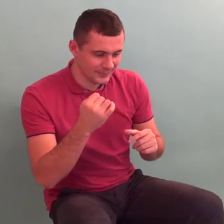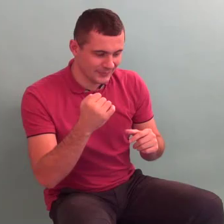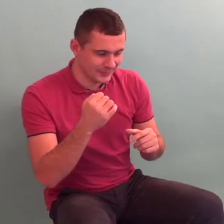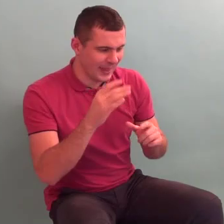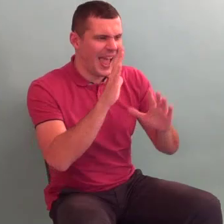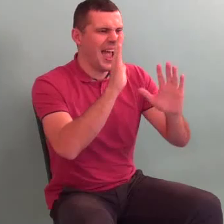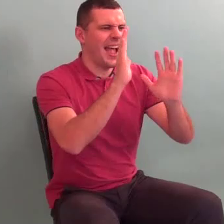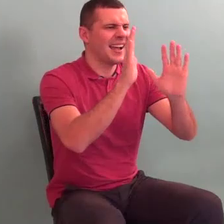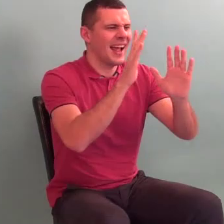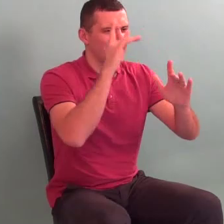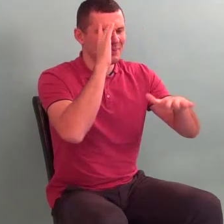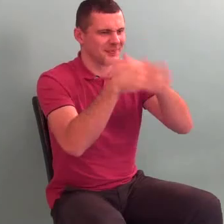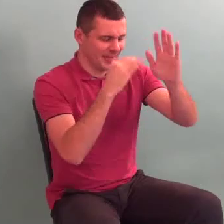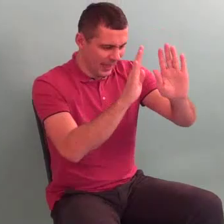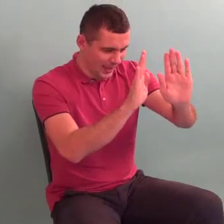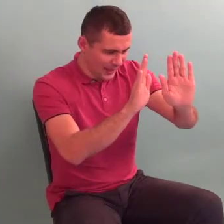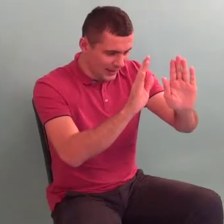Nie, poczekaj. Pomieszało mi się.